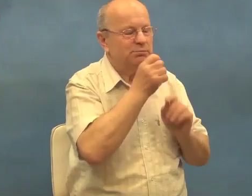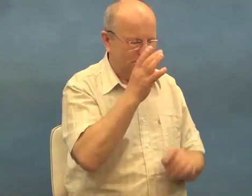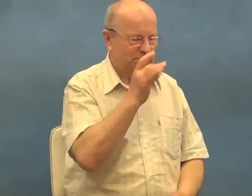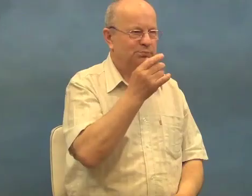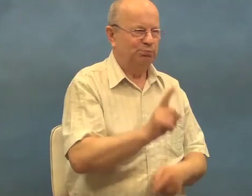Tak, tak.